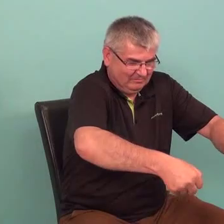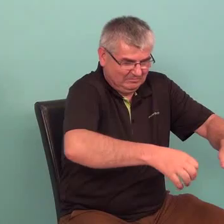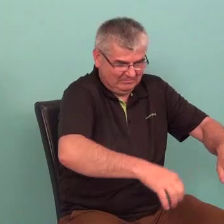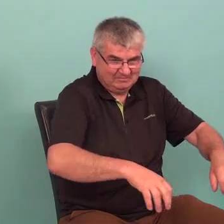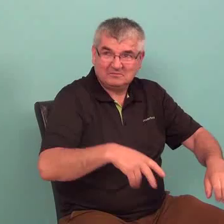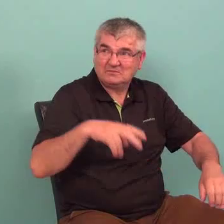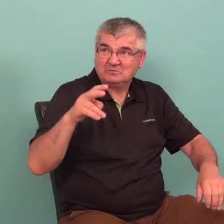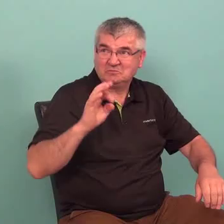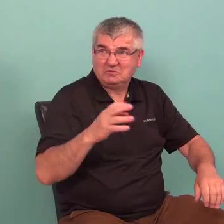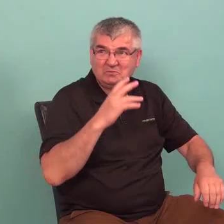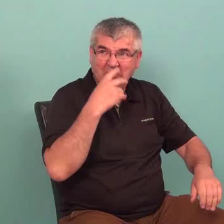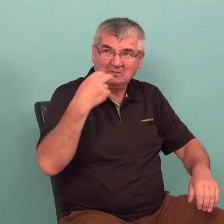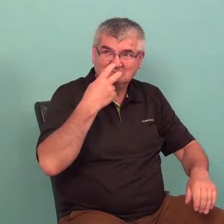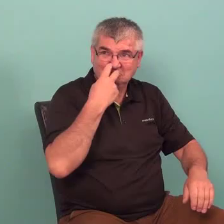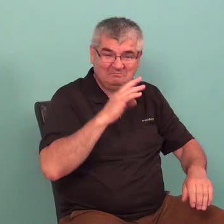Spogląda na górę, jest dobrze i pan nic nie widzi.